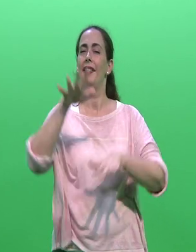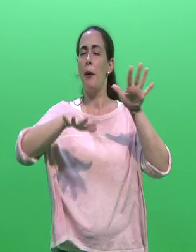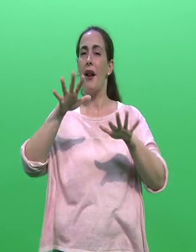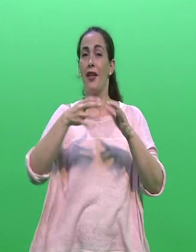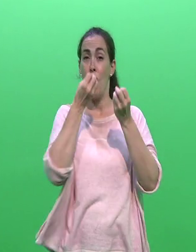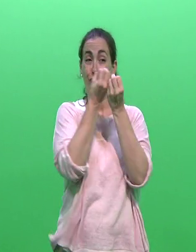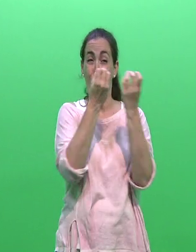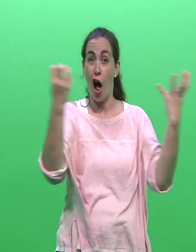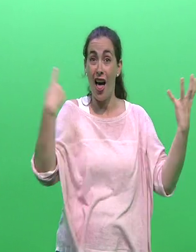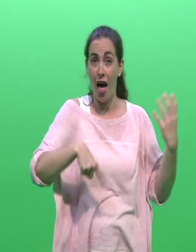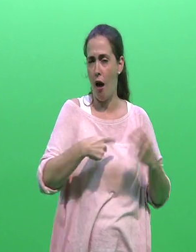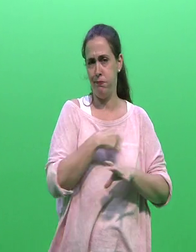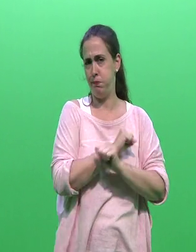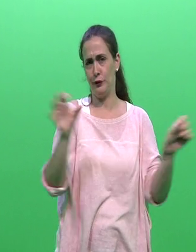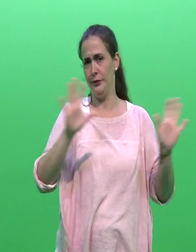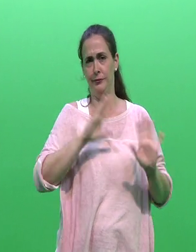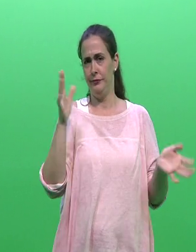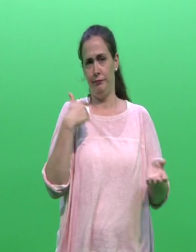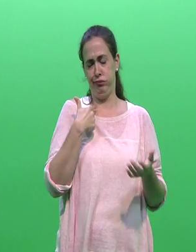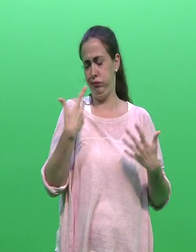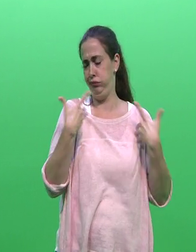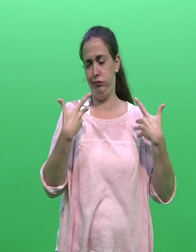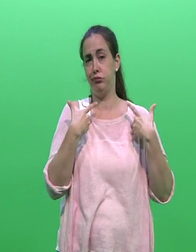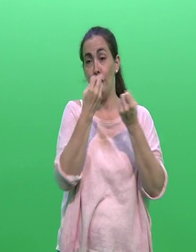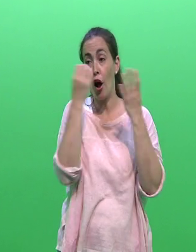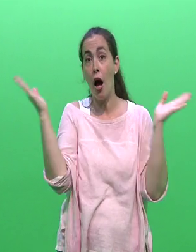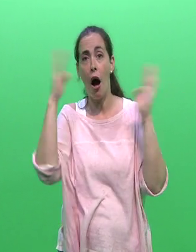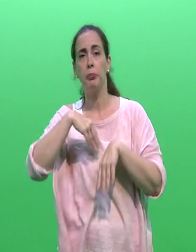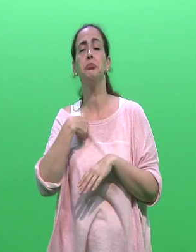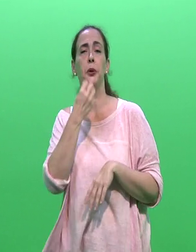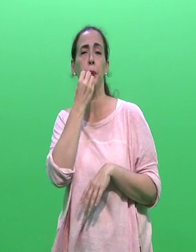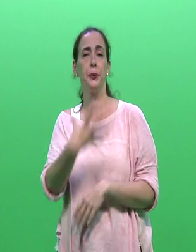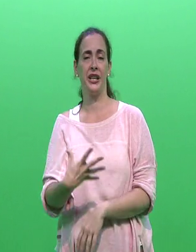Depèn, si hi ha flors és impossible, pateixo molt. Si no hi ha flors, tot va bé.